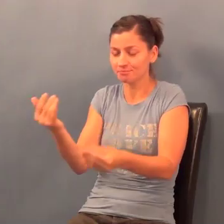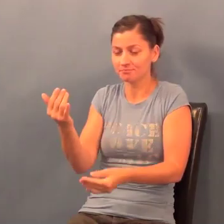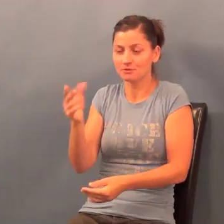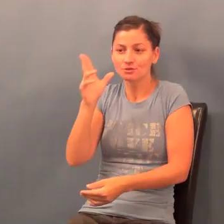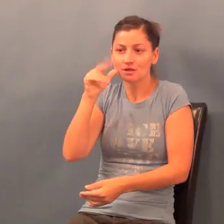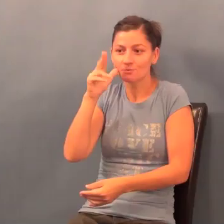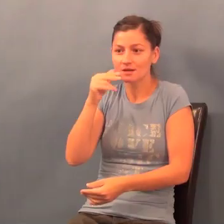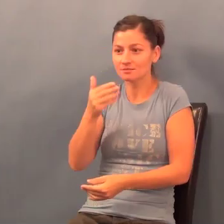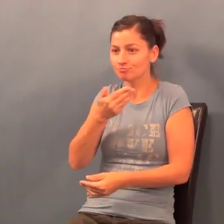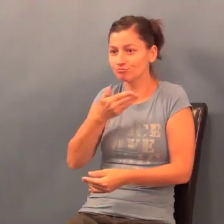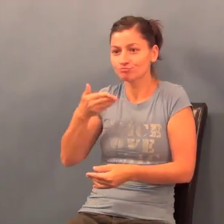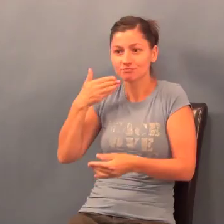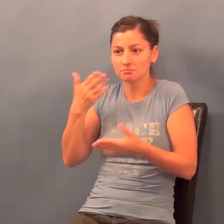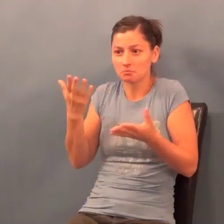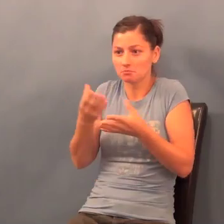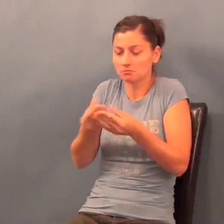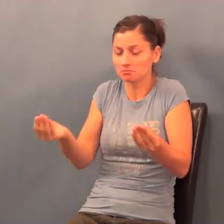Żaby nie ma, zniknęła.